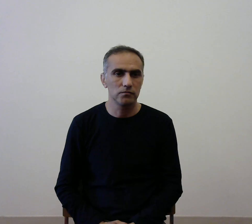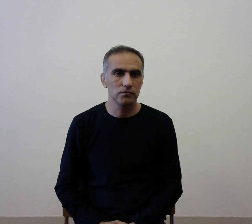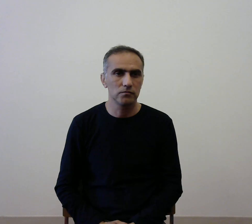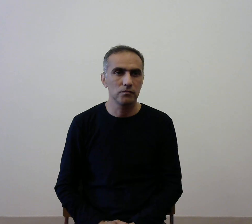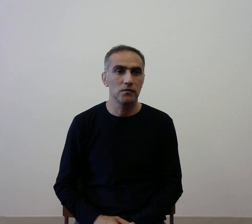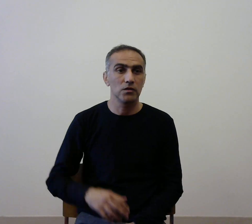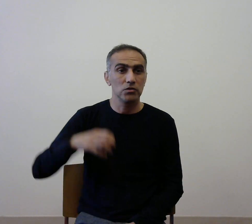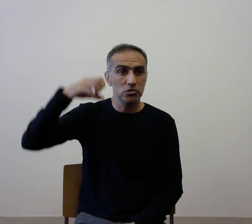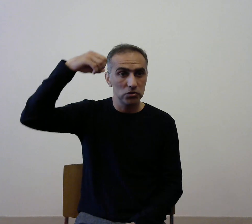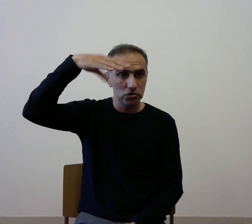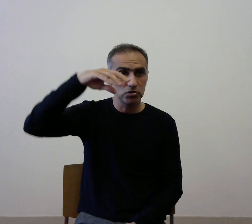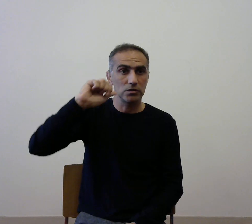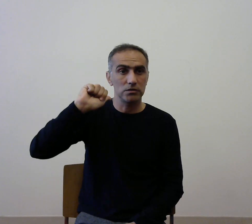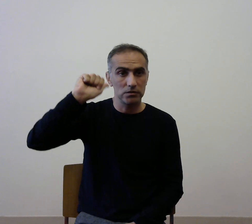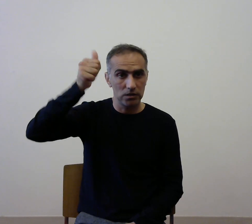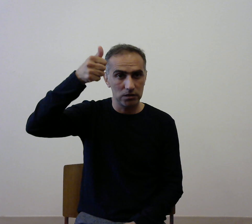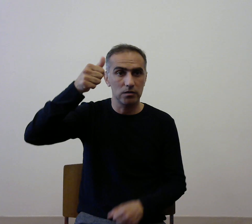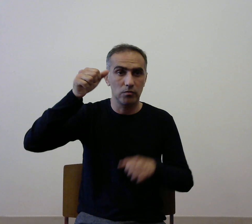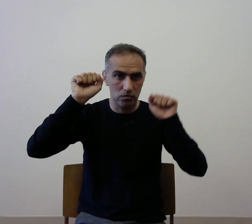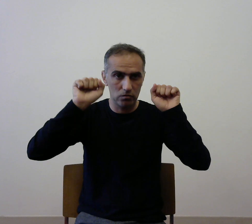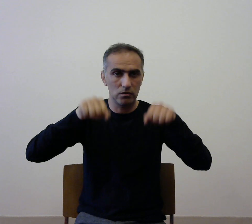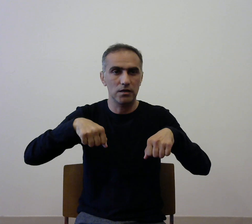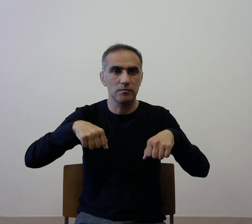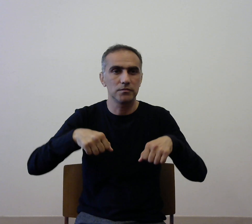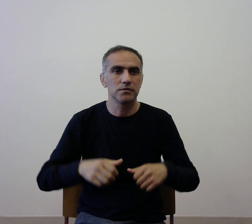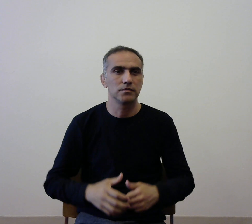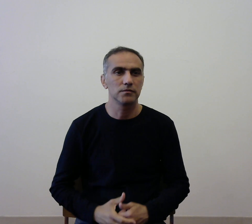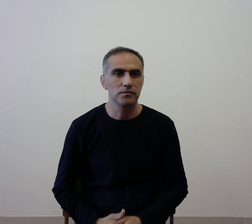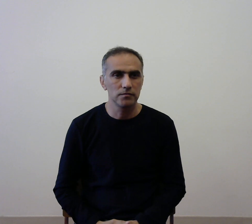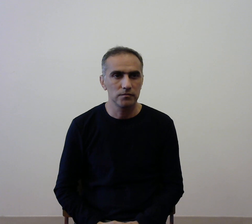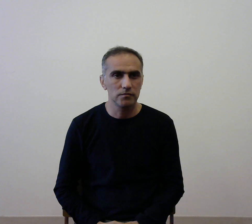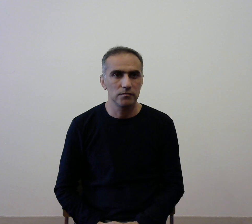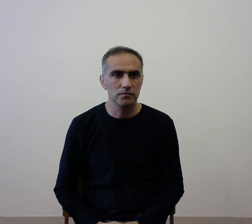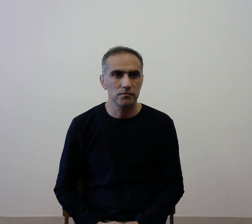İşığı yandırmaq olarmı?